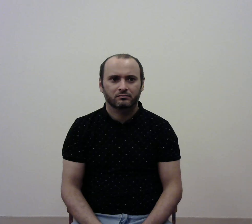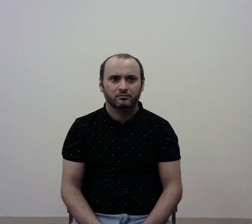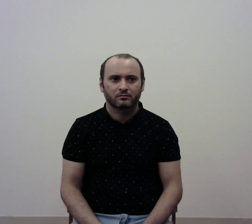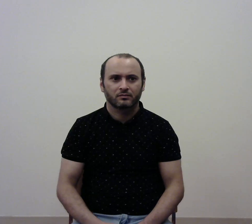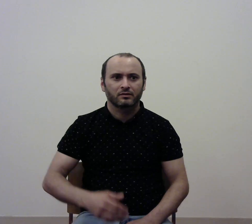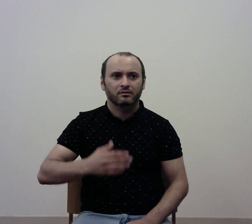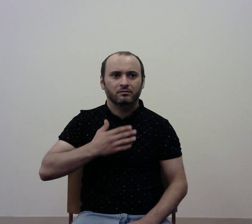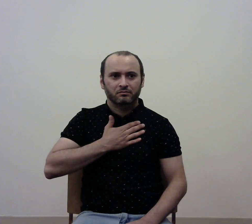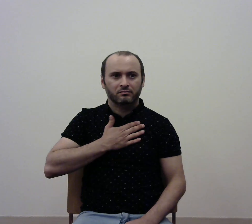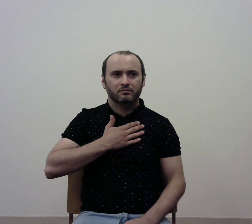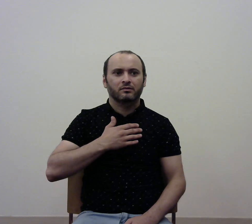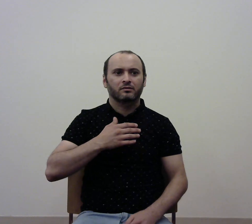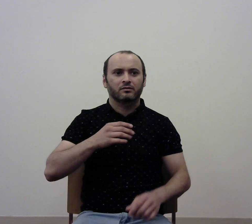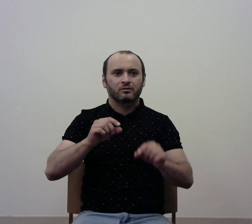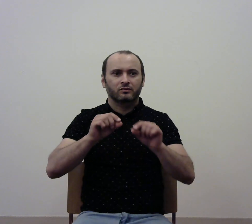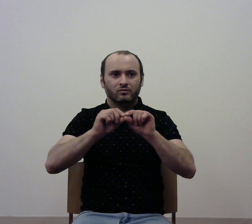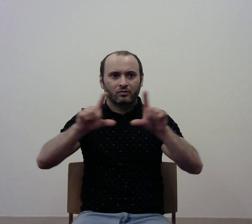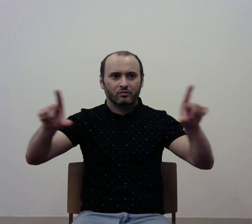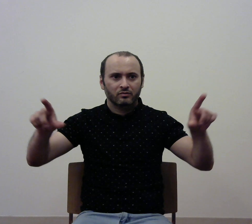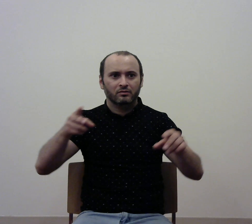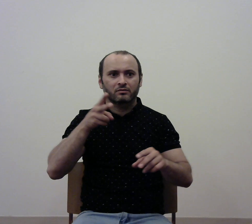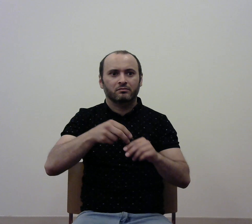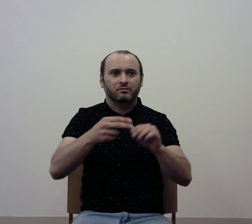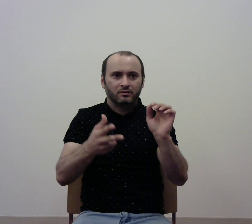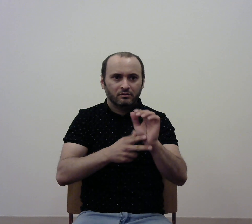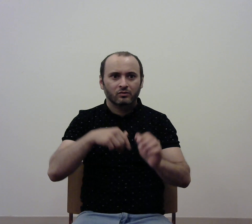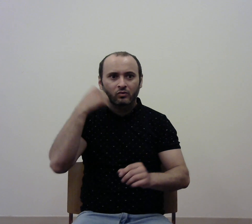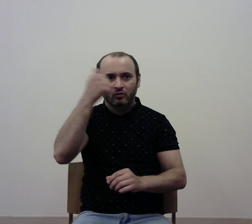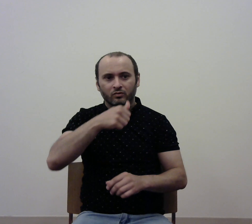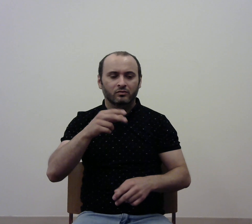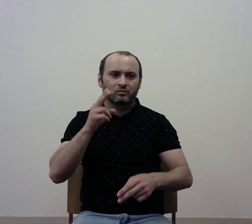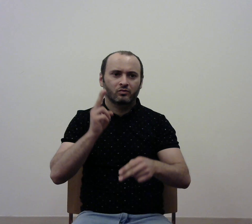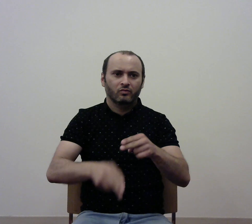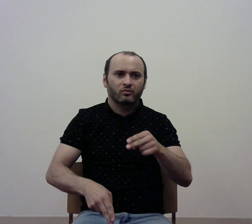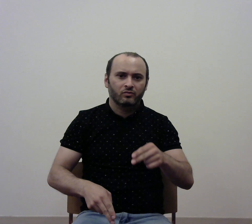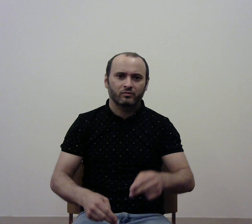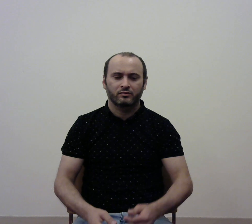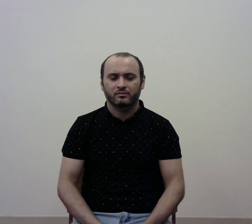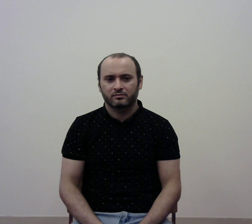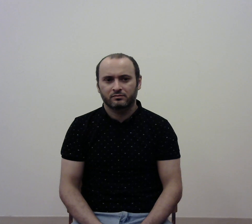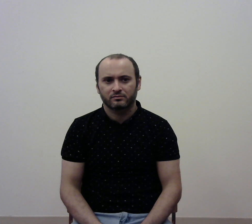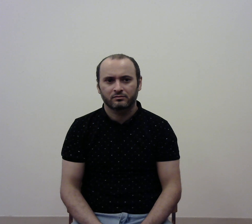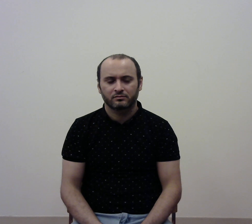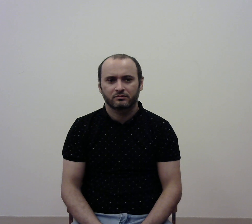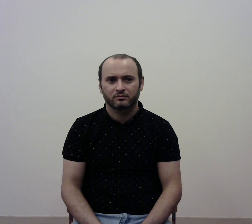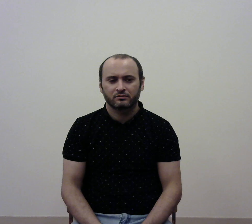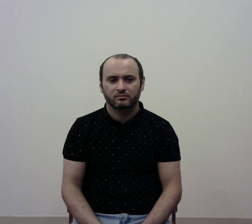Mən məktəbi 2018-ci ildə bitirmişəm